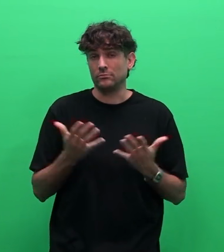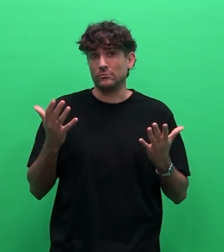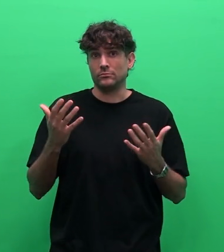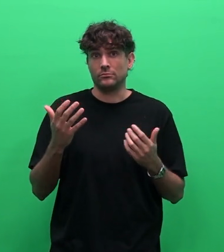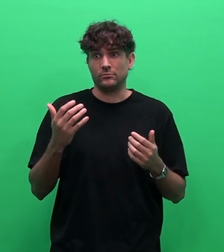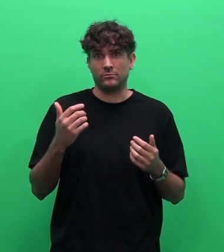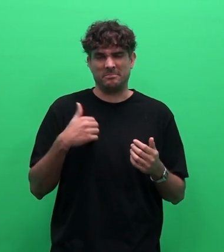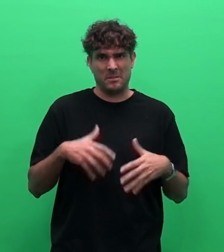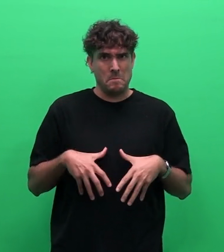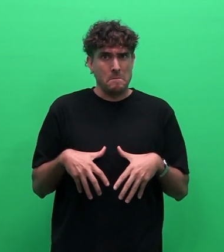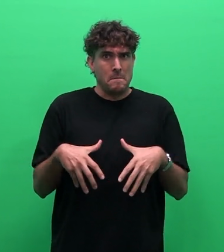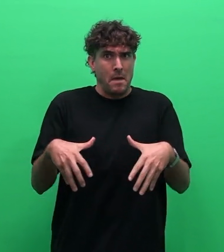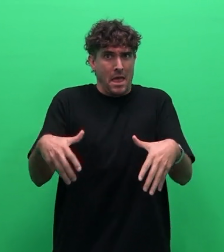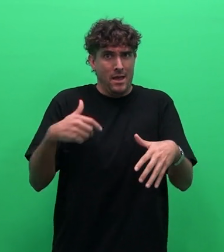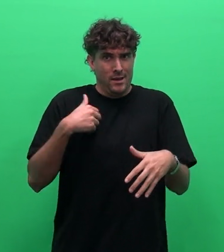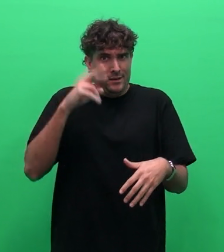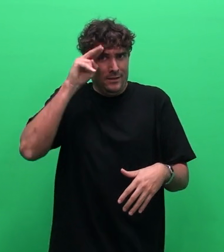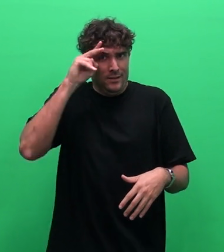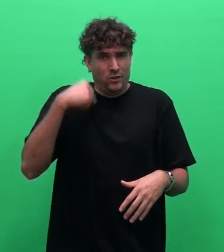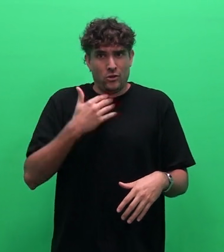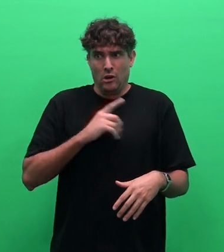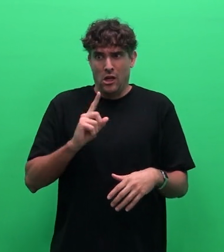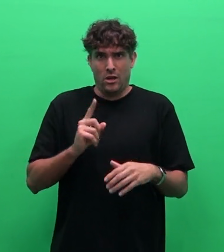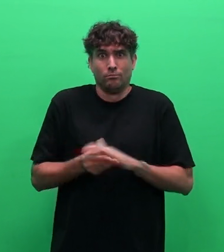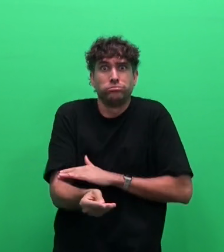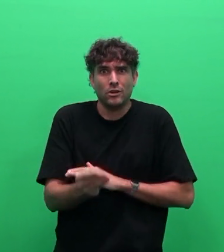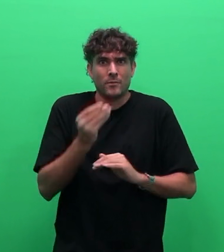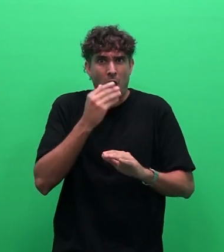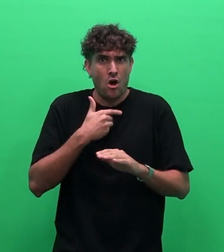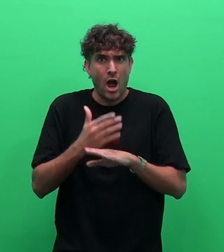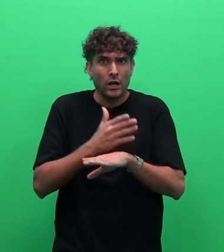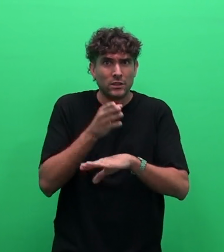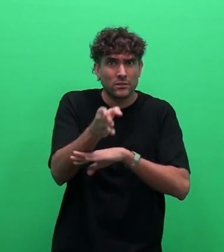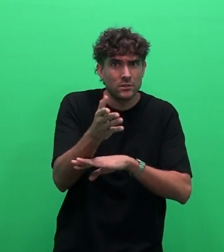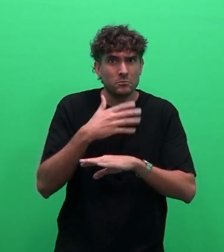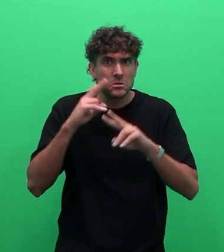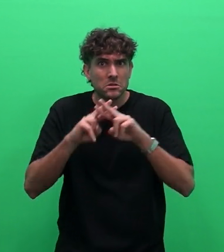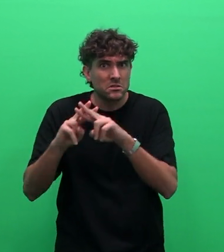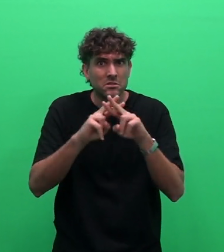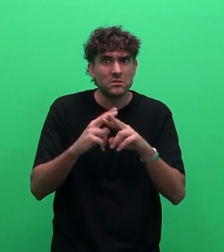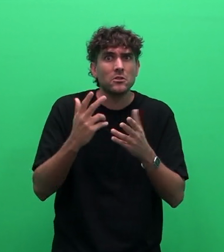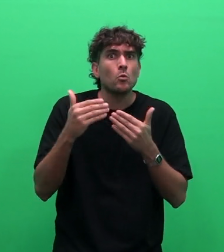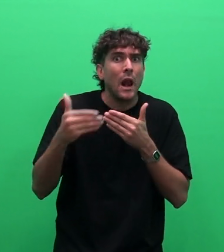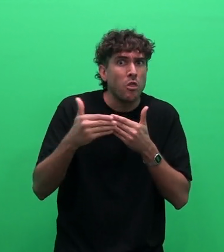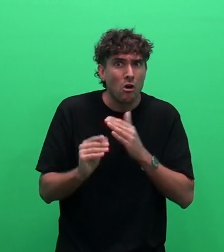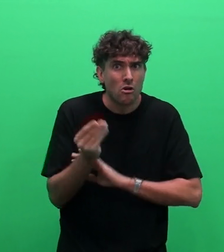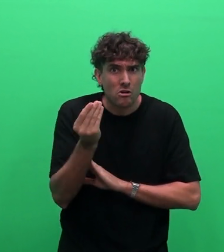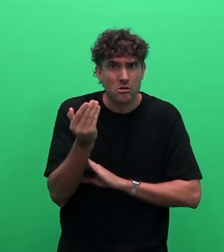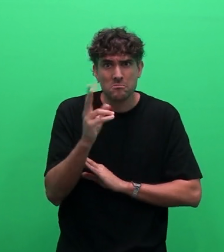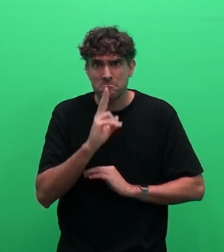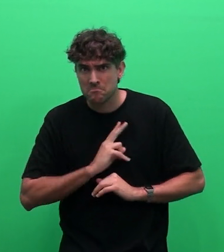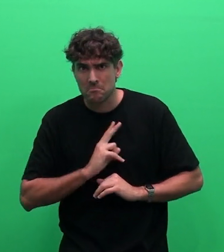Doncs m'ha crescut molt la panxa, cada vegada més, i estic preocupada, no vull que neixi de sobte, he vingut perquè em feu una revisió i em digueu quan naixerà.